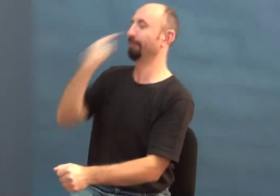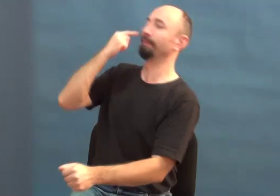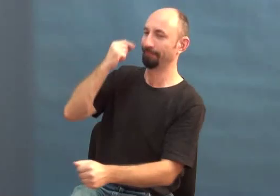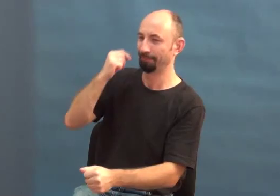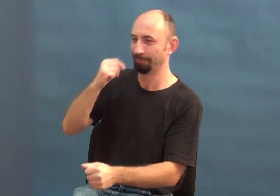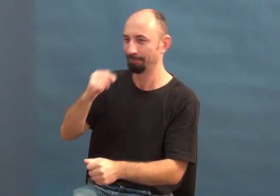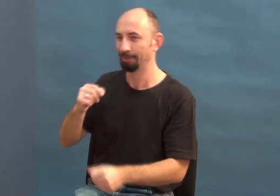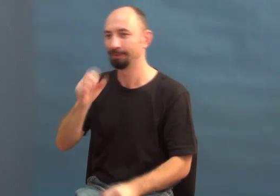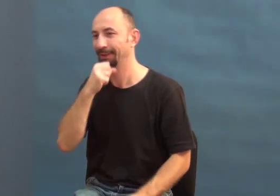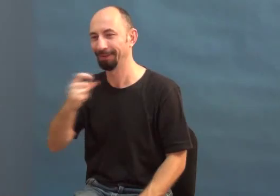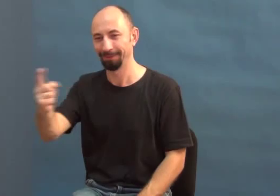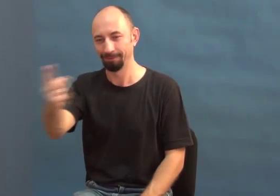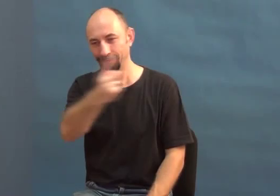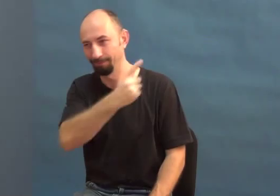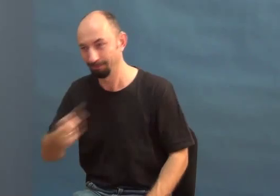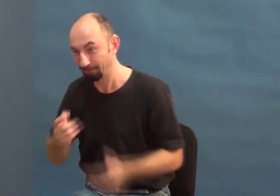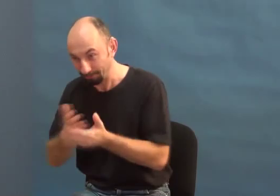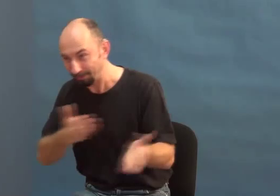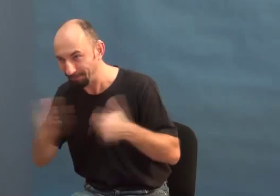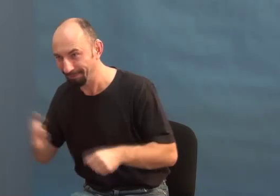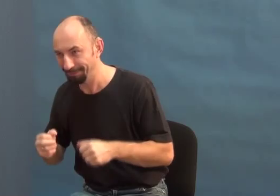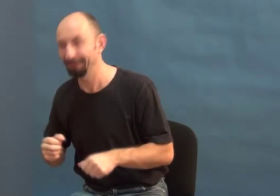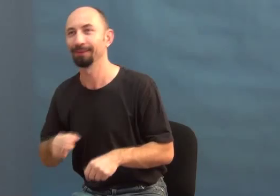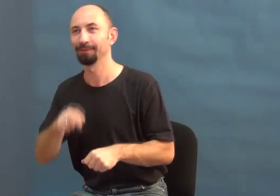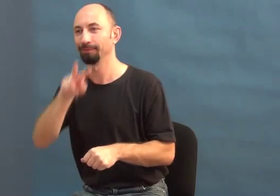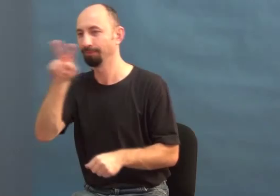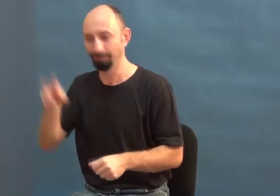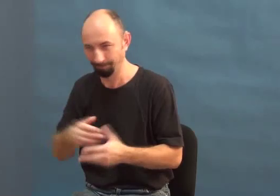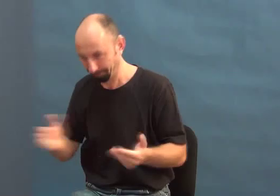Starsza osoba podchodzi i pyta Chaplinowi, czy już gotowe, ogląda dokładnie.